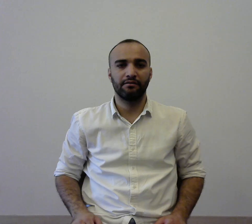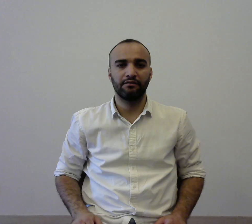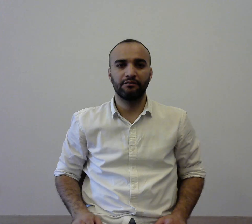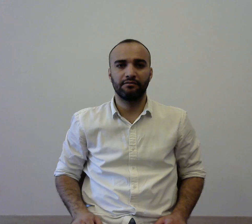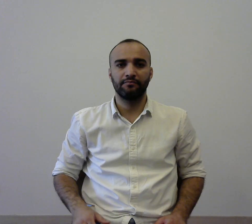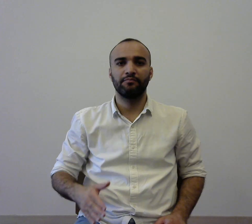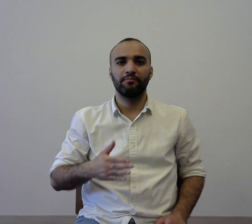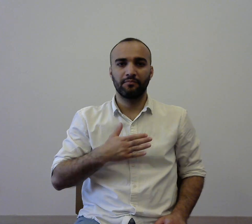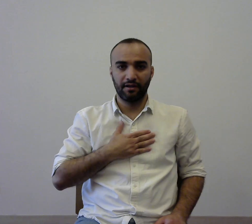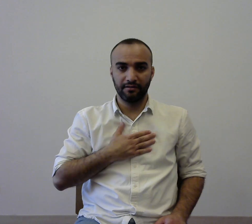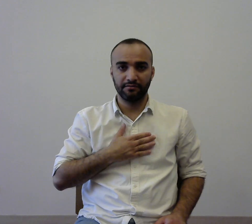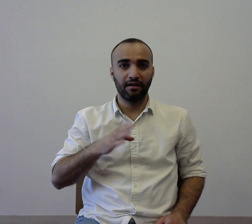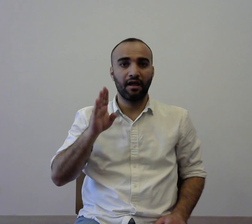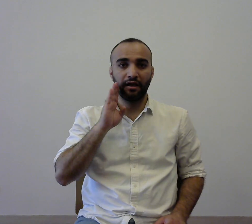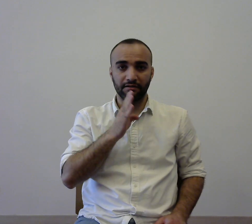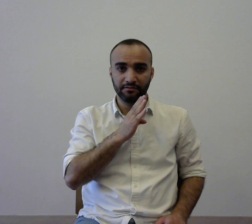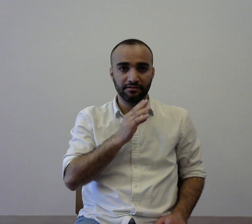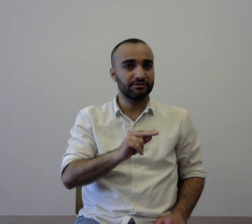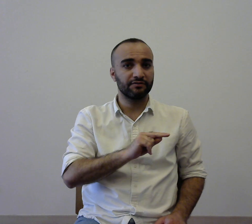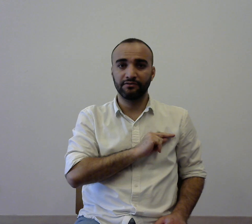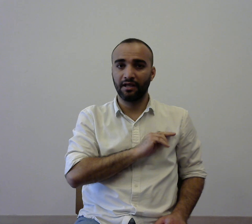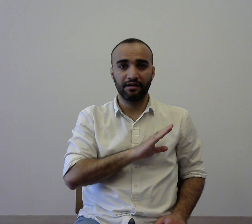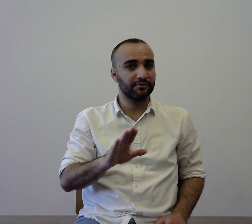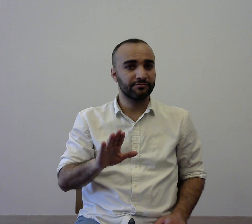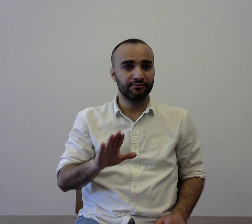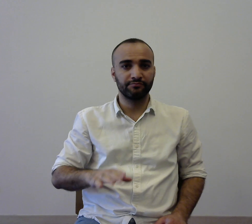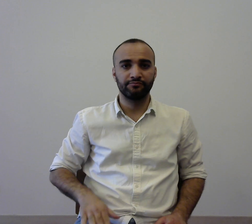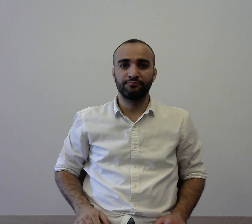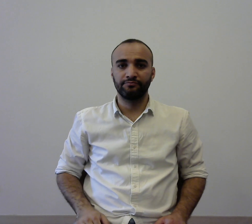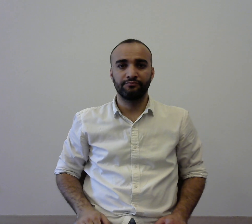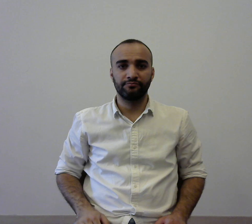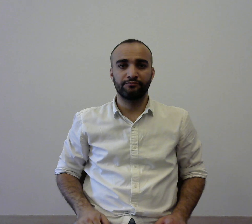Mənim anam işsizdir